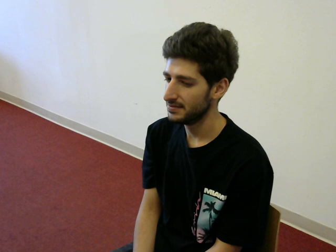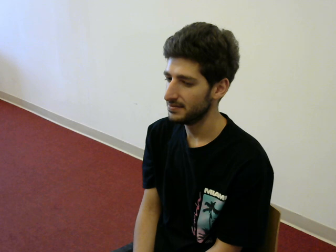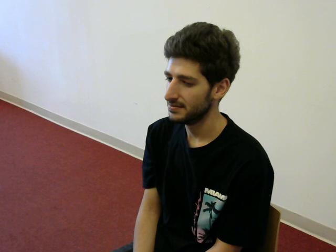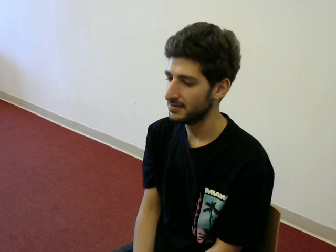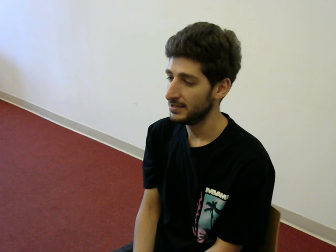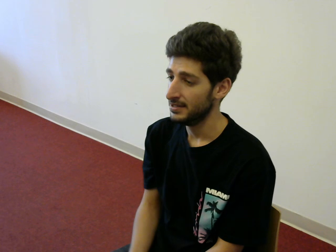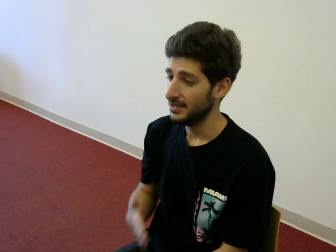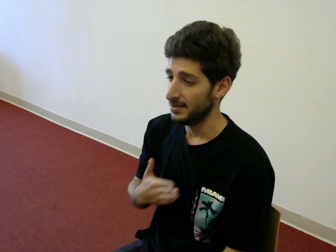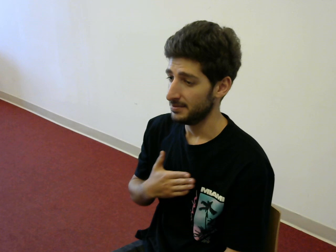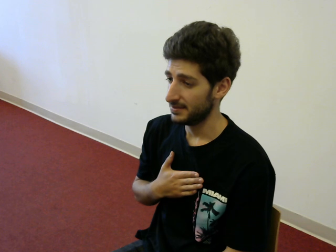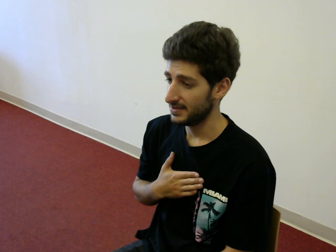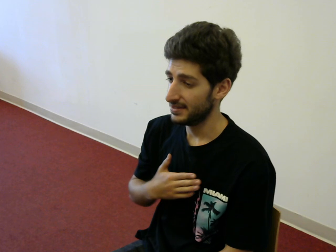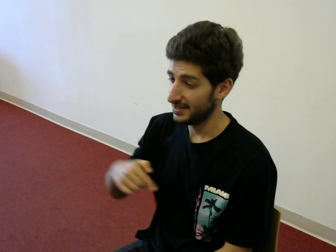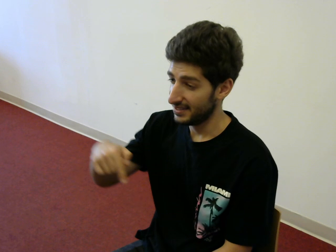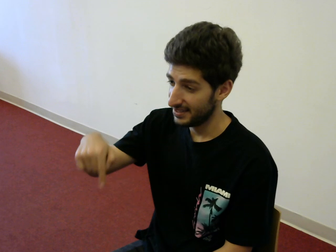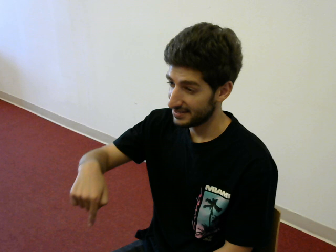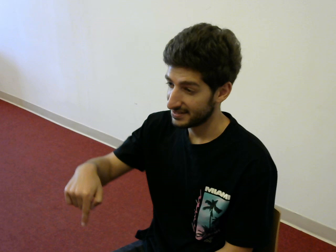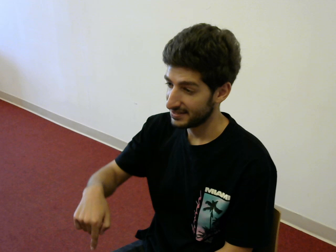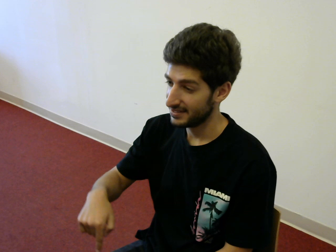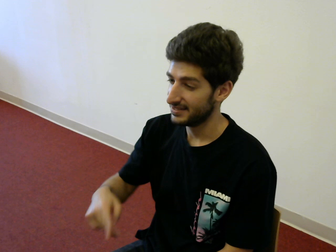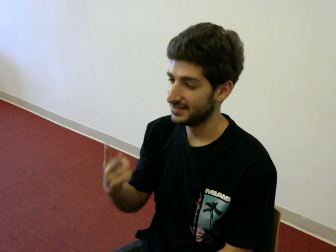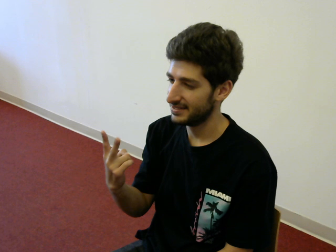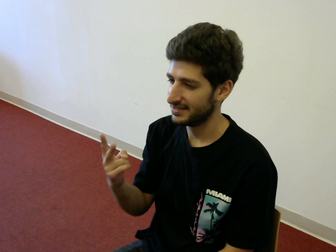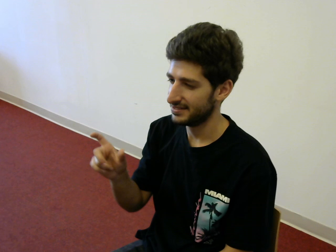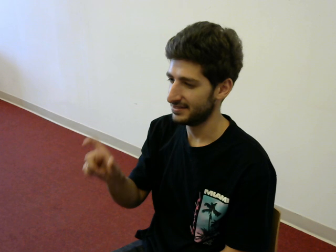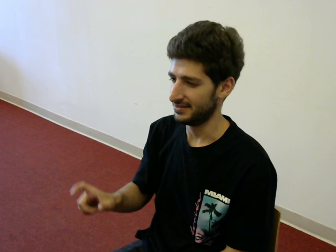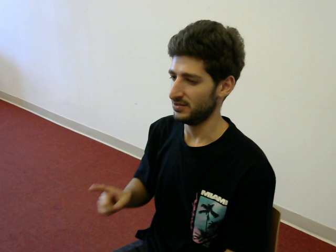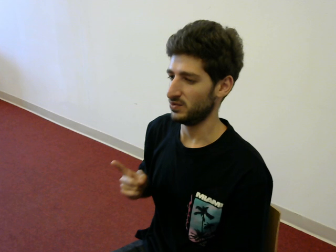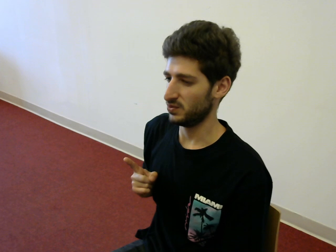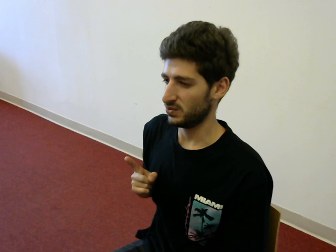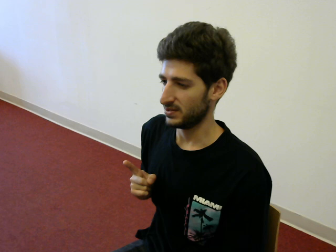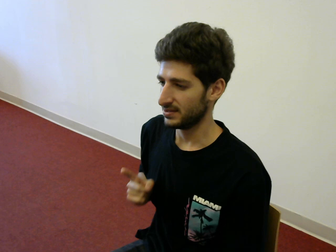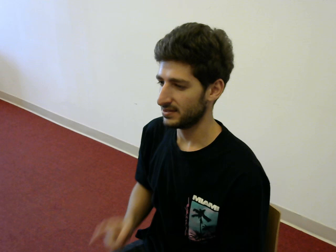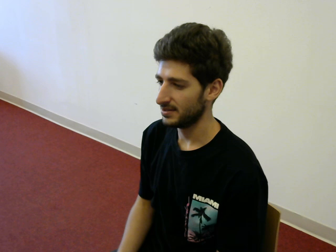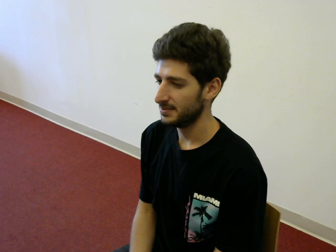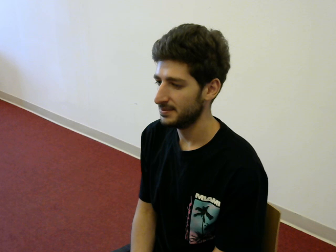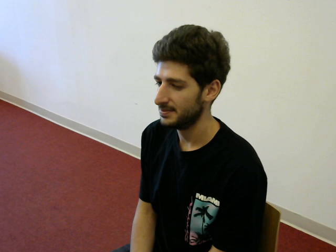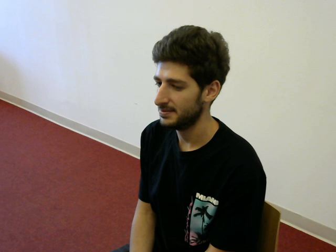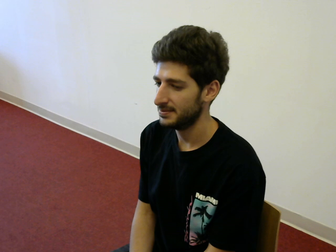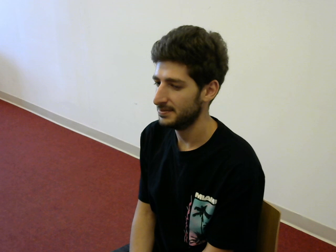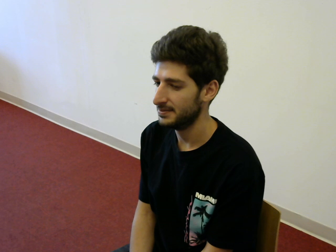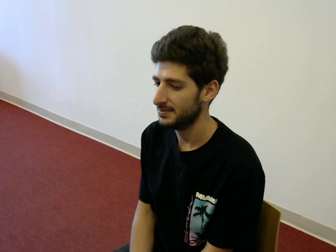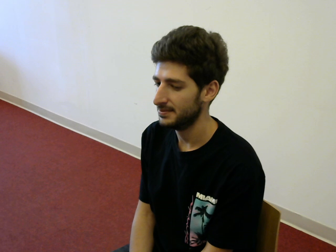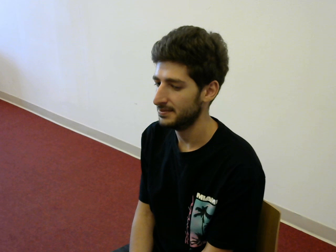Məni aşağıda 2 nəfər gözləyir